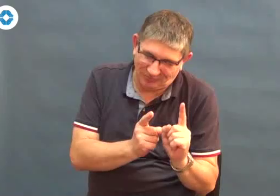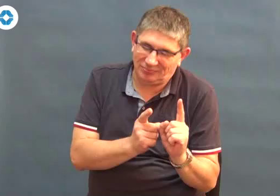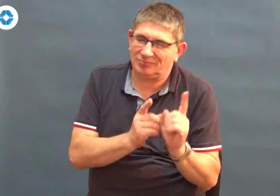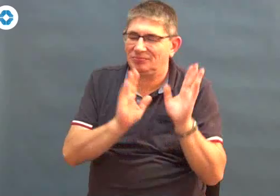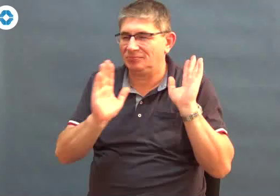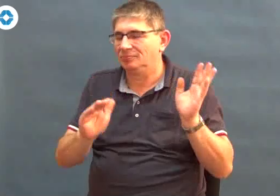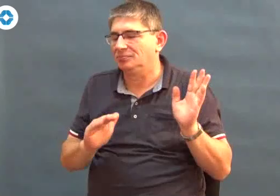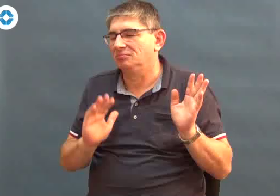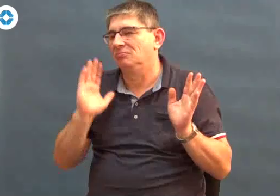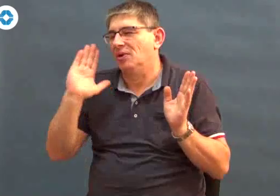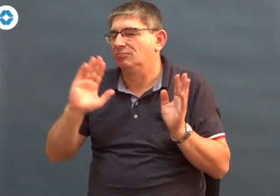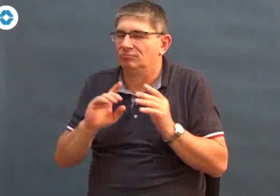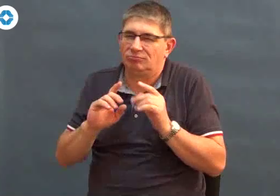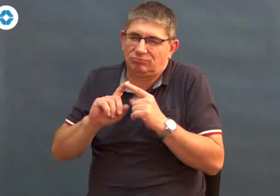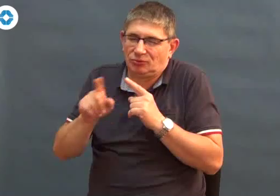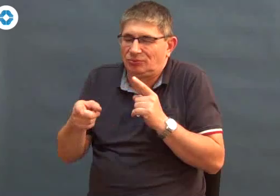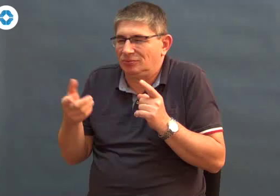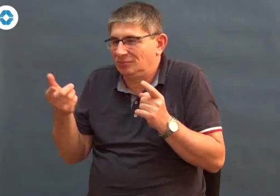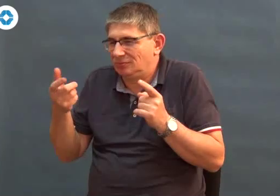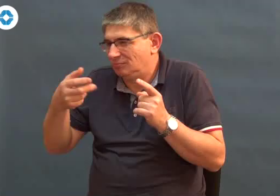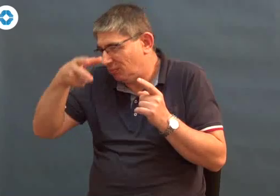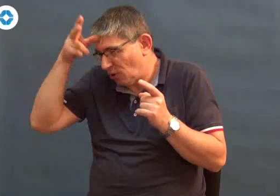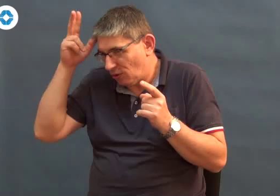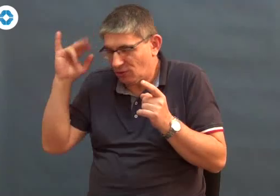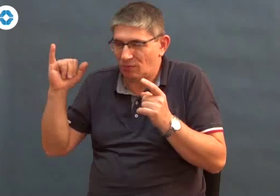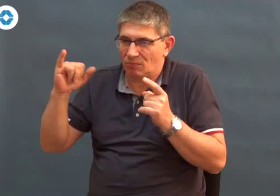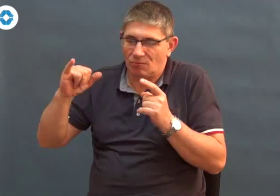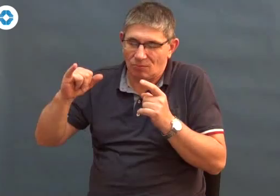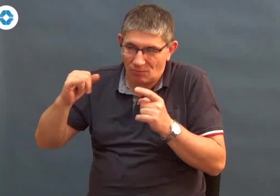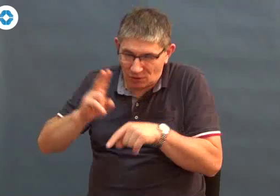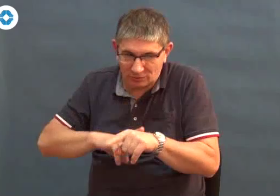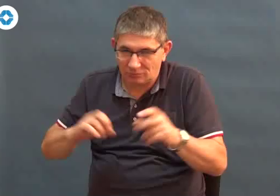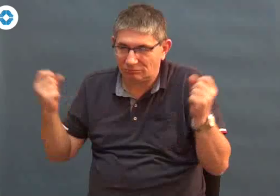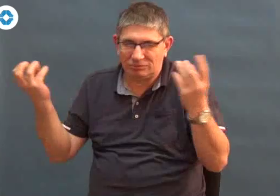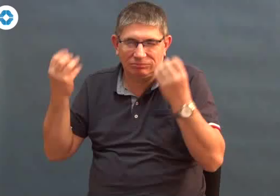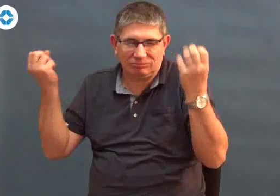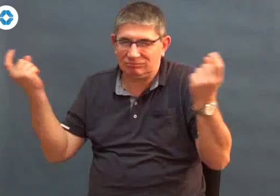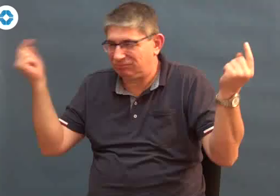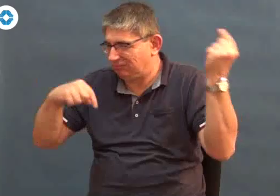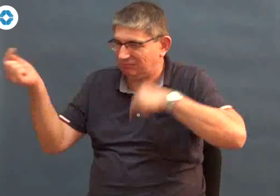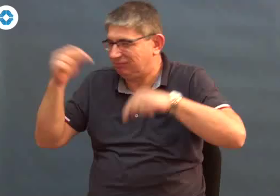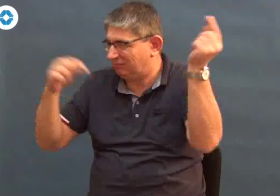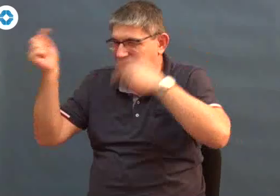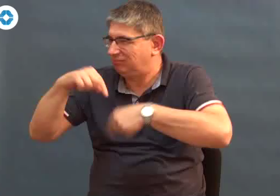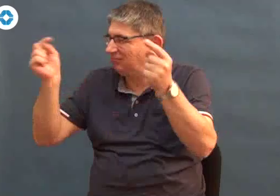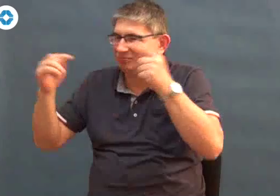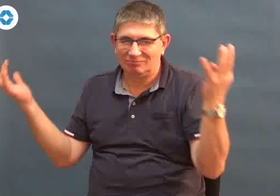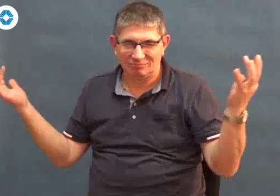Potem przyjeżdża wielu strażaków i policjantów, połyskuje wiele świateł, jest alarm.